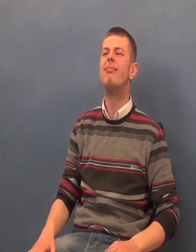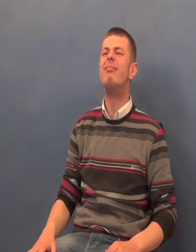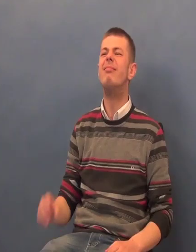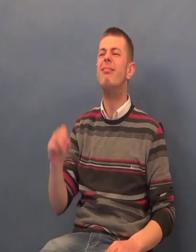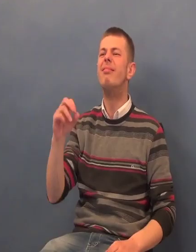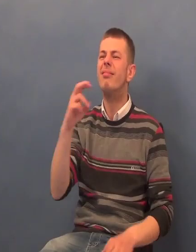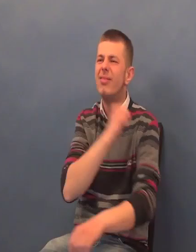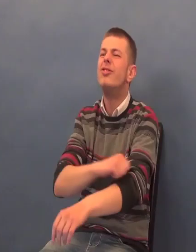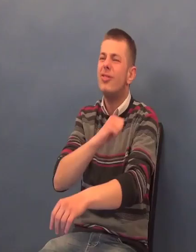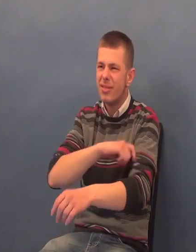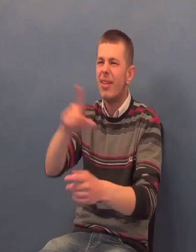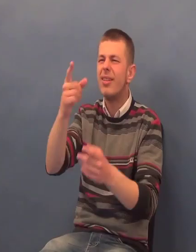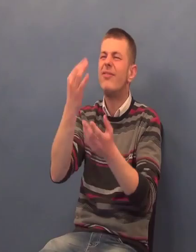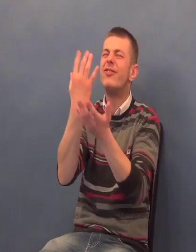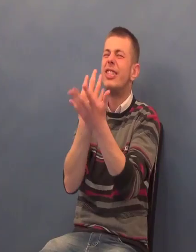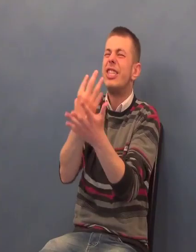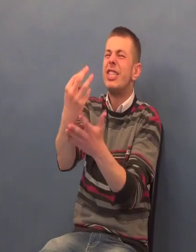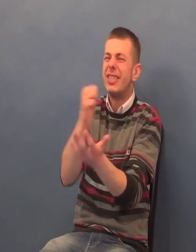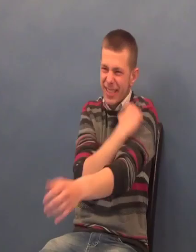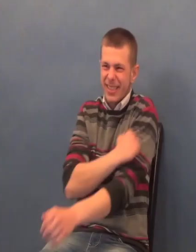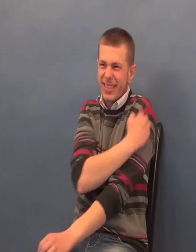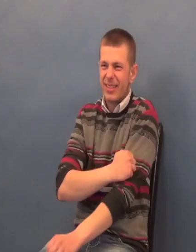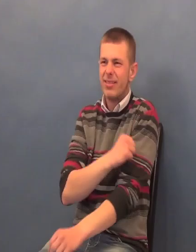Tak, tak. Konia się czyści twardym grzebieniem.